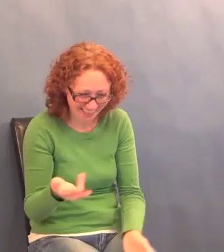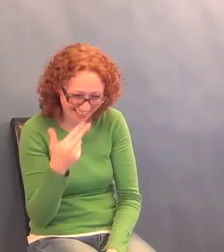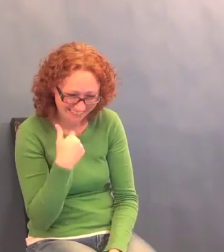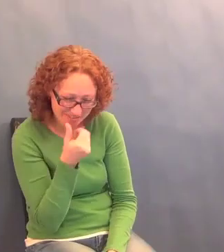Następnie.